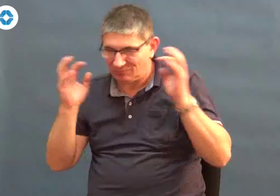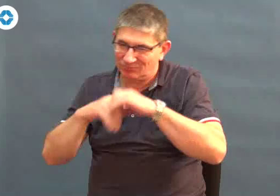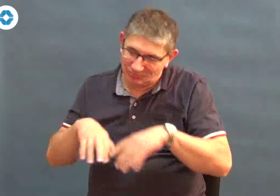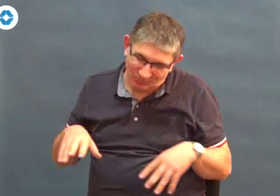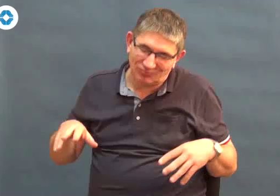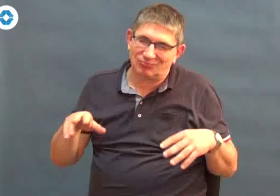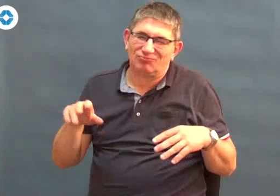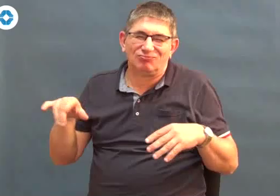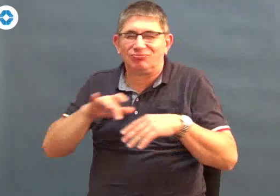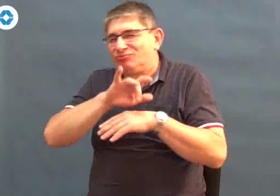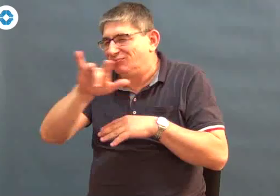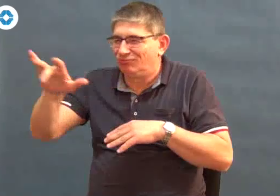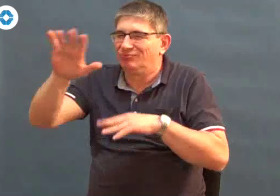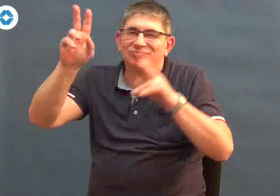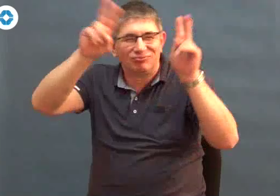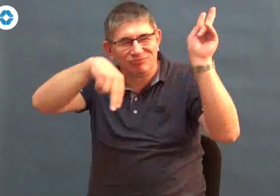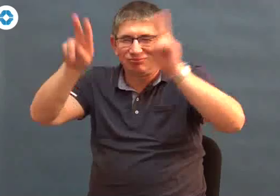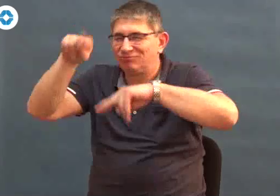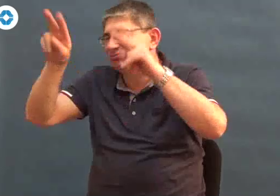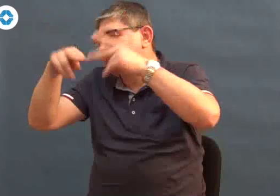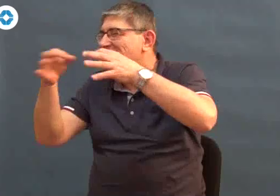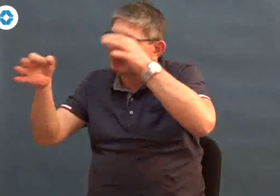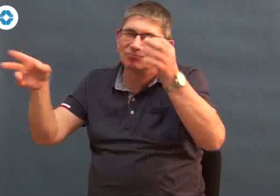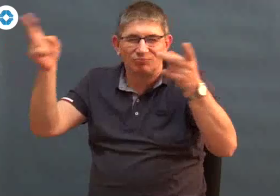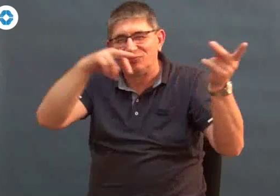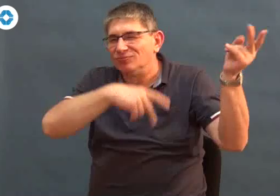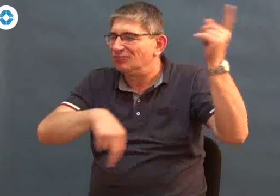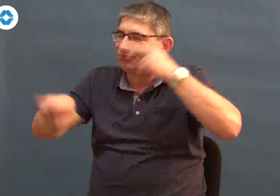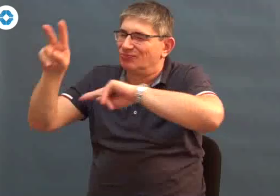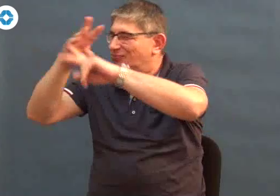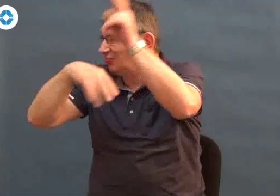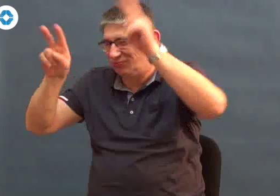Zwiedzają wiele różnych miejsc, też historyczne.